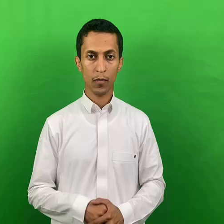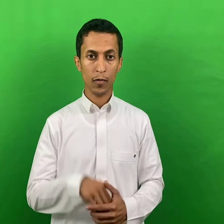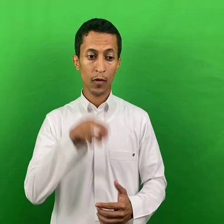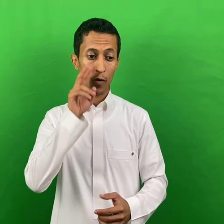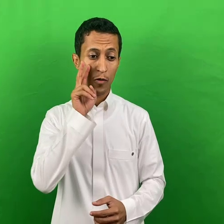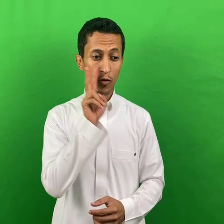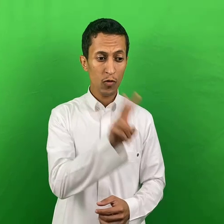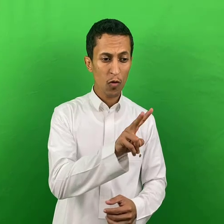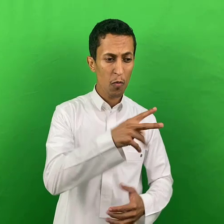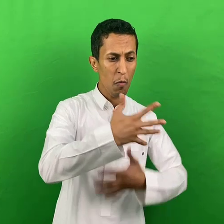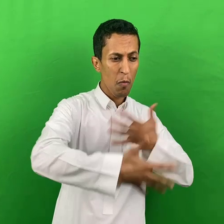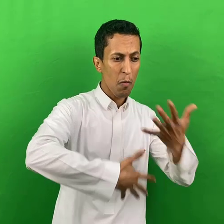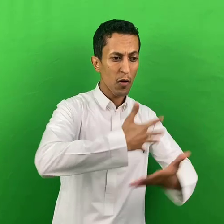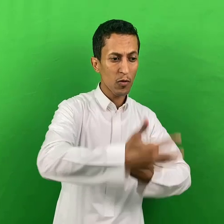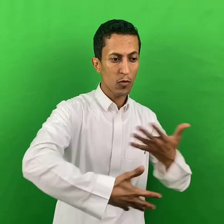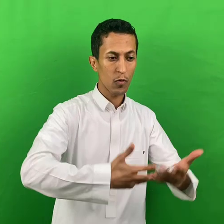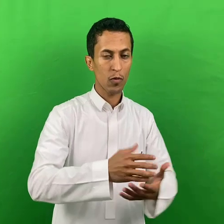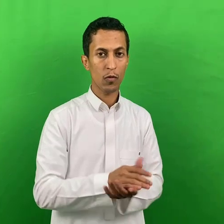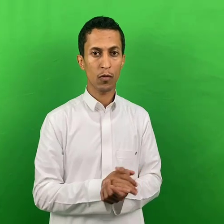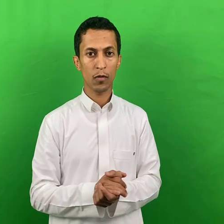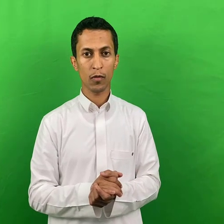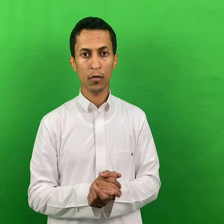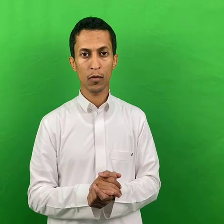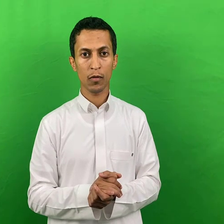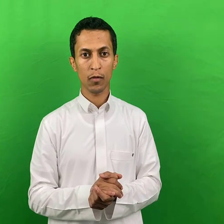مشغولا بما يراه أمامه